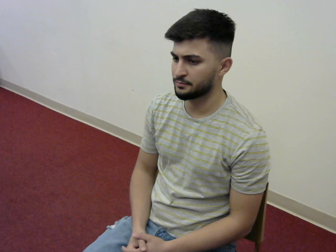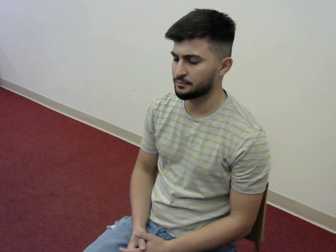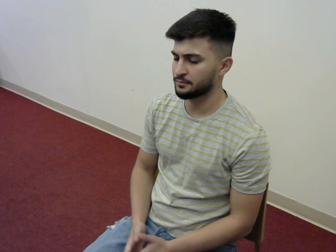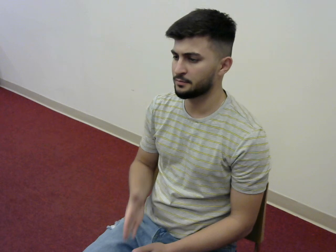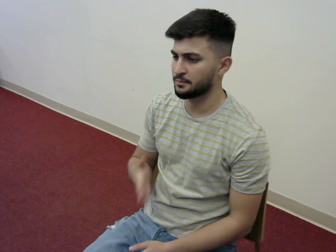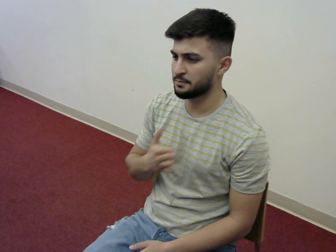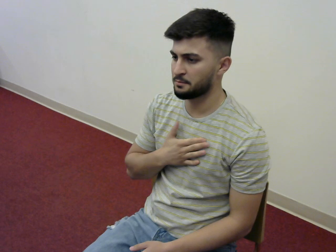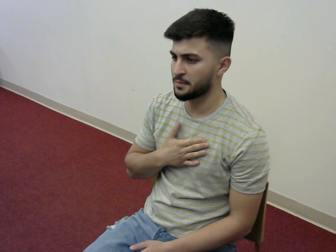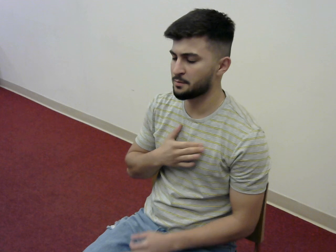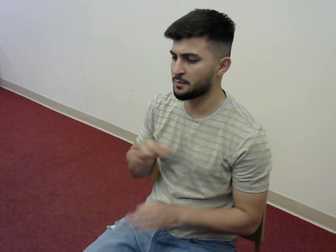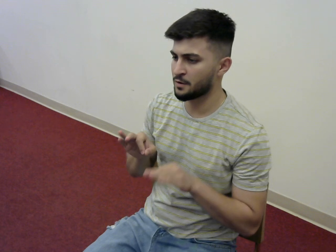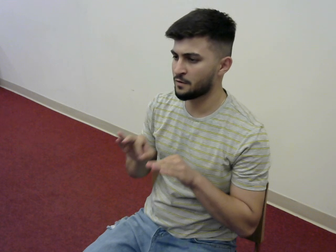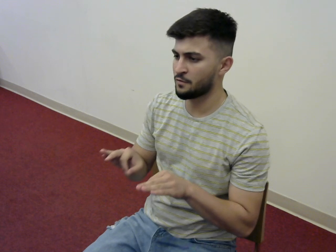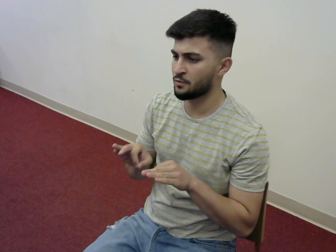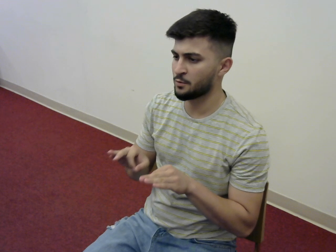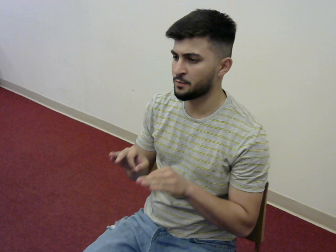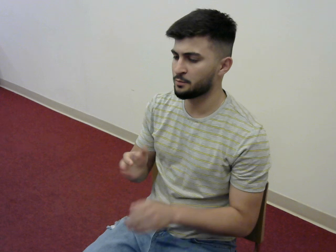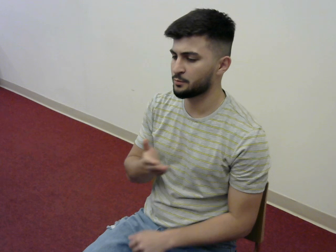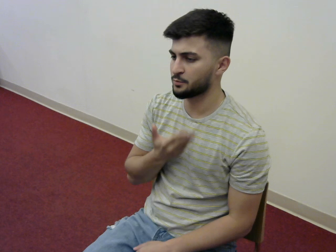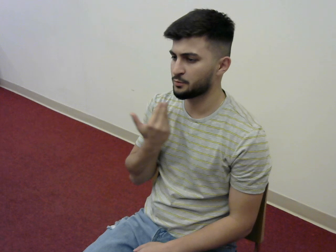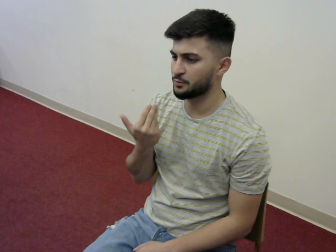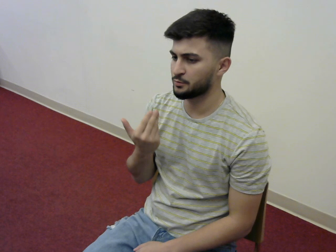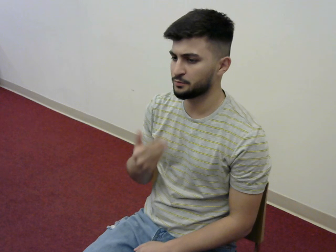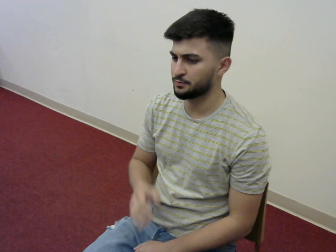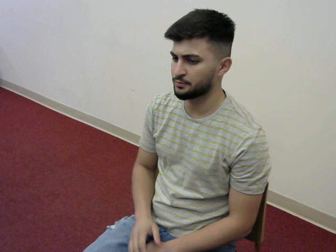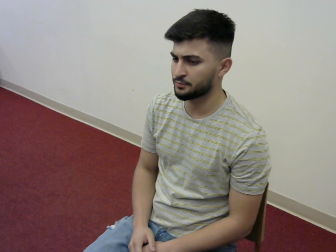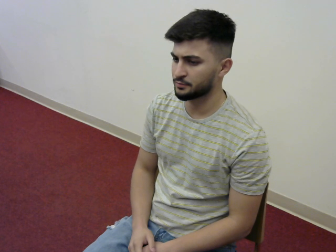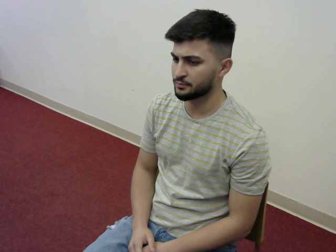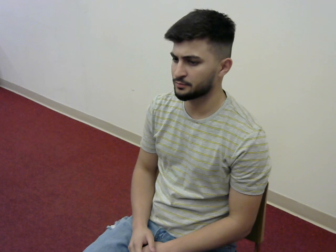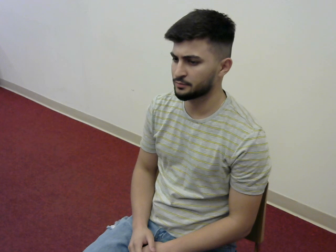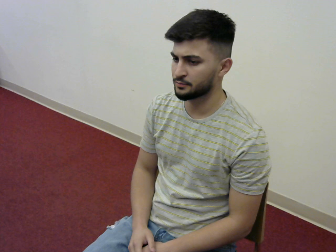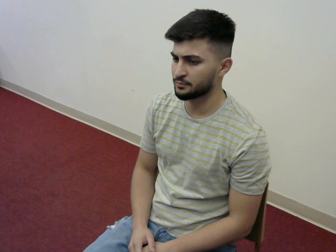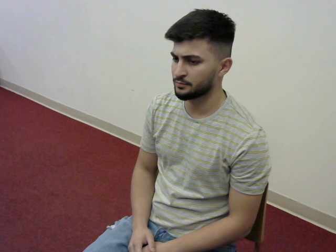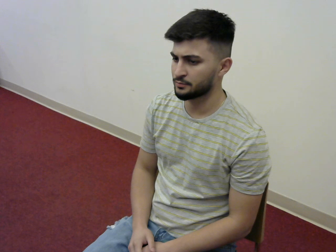Mənim avtomobilim yoxdur